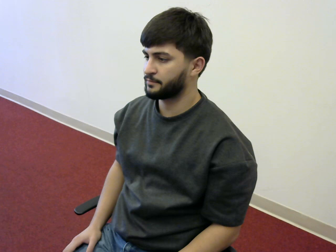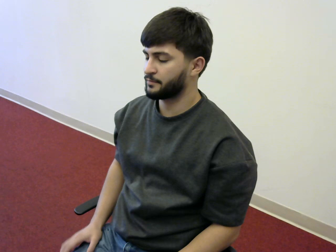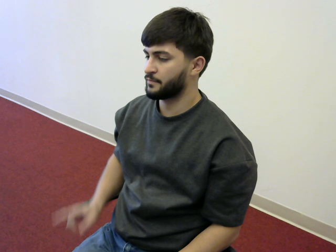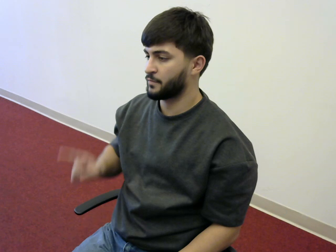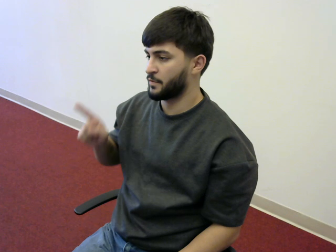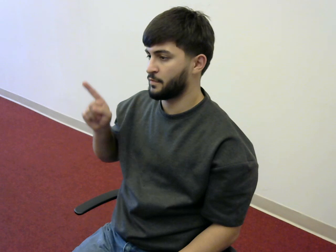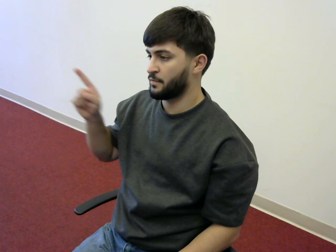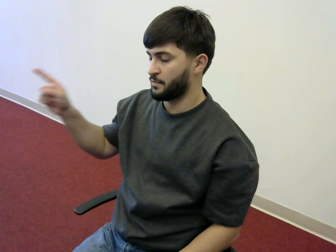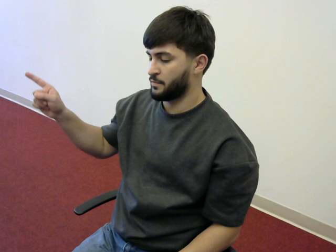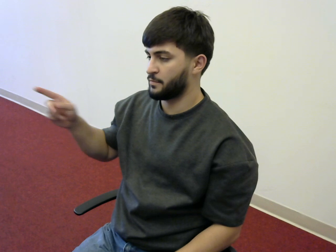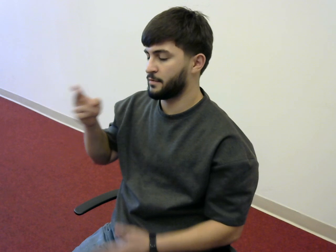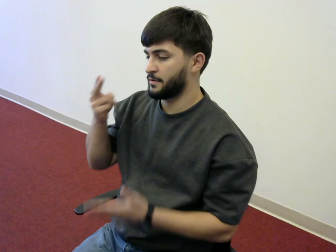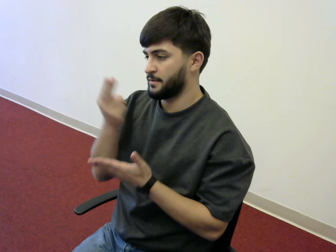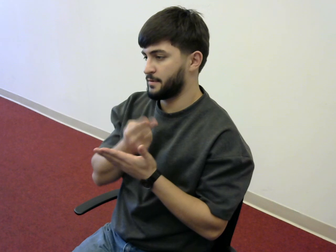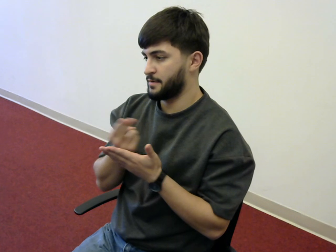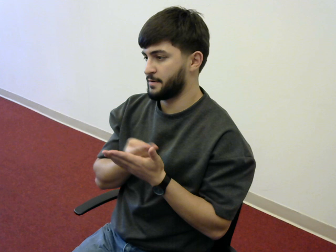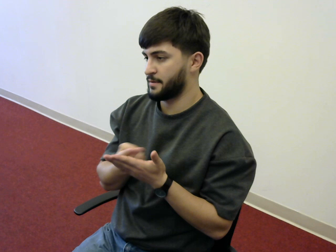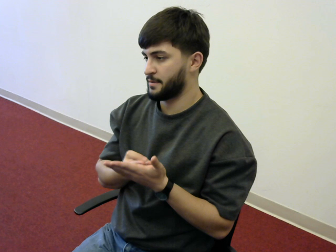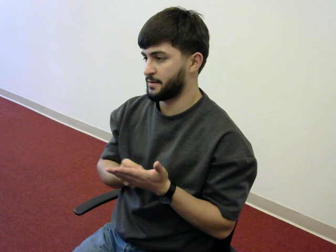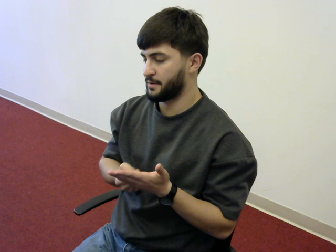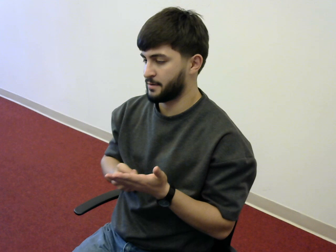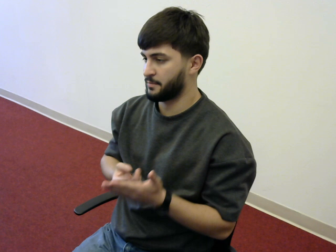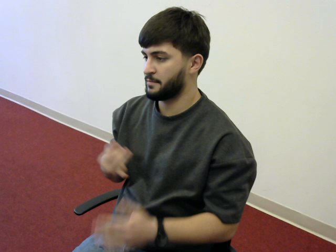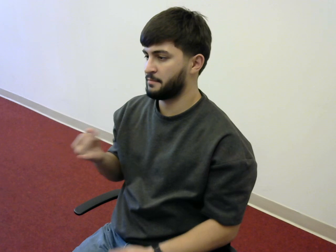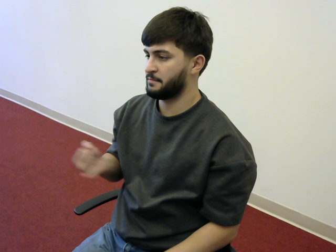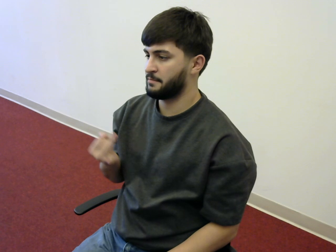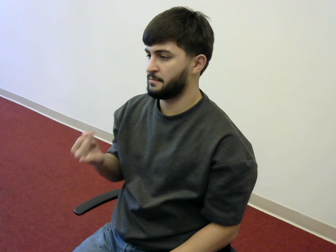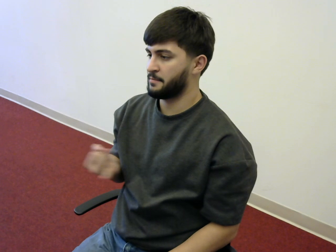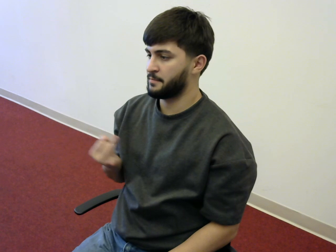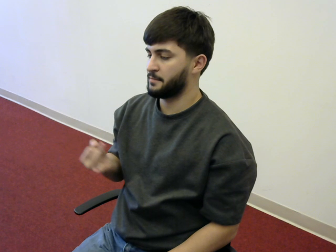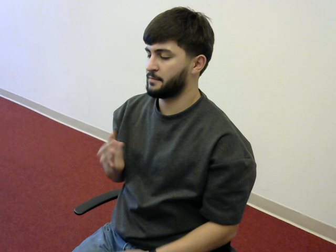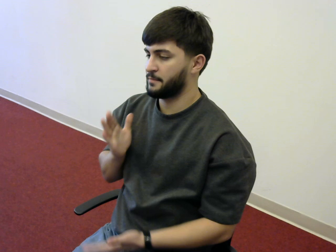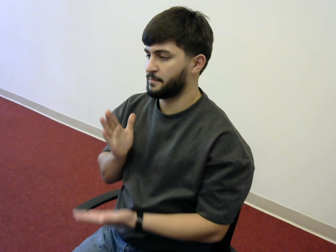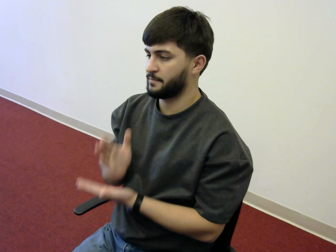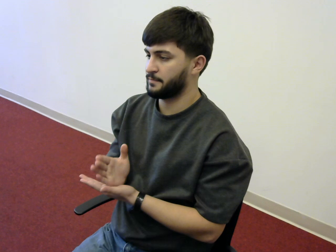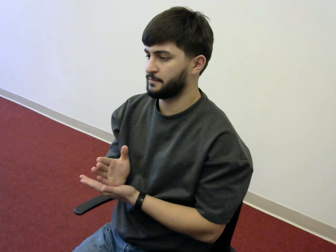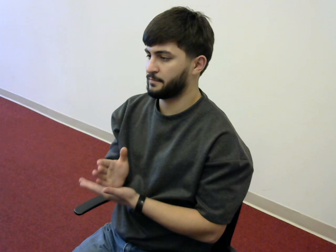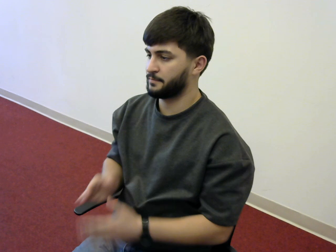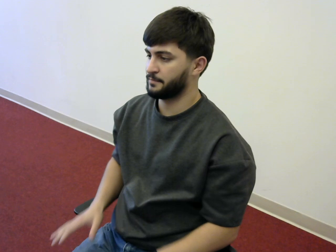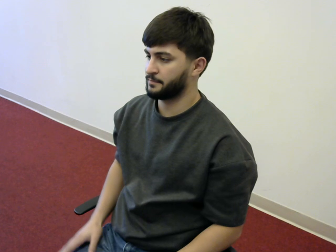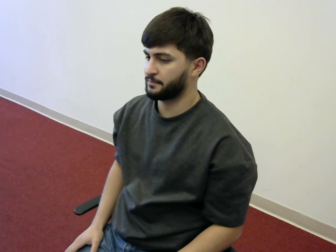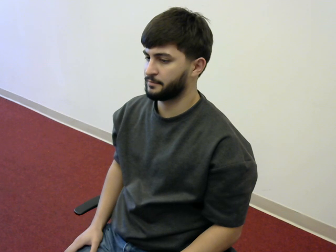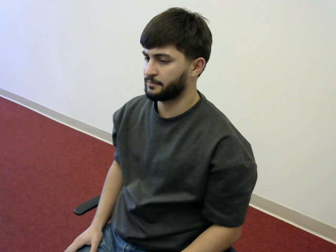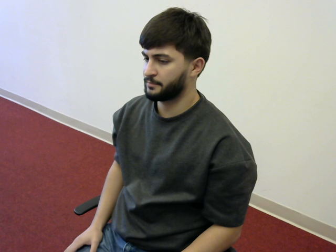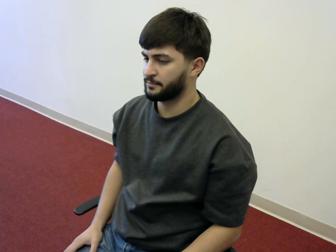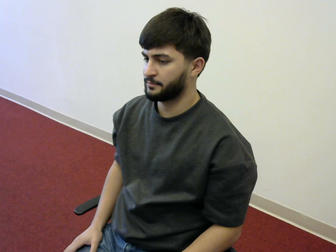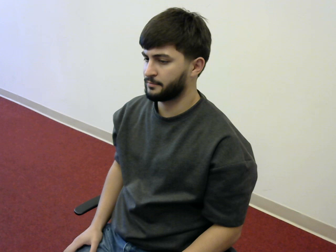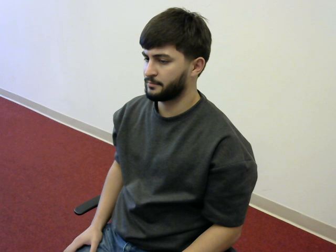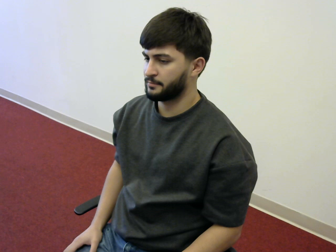Onun rəsmə marağı var